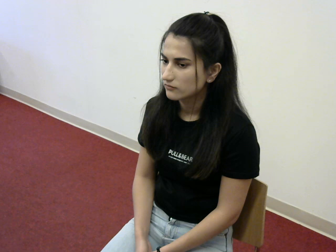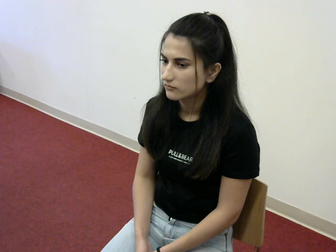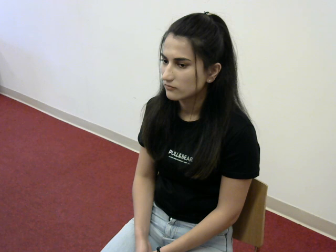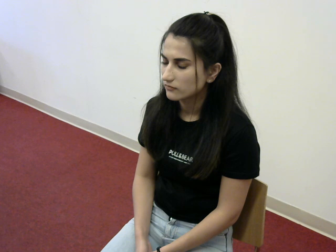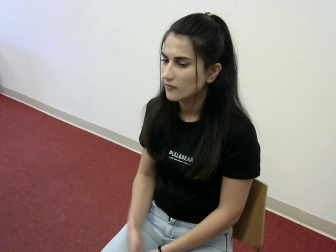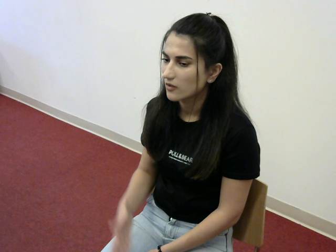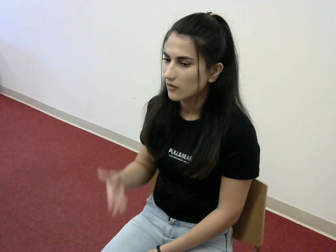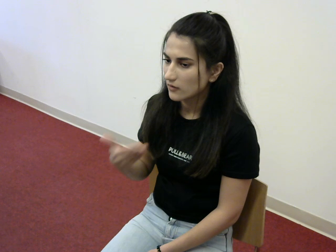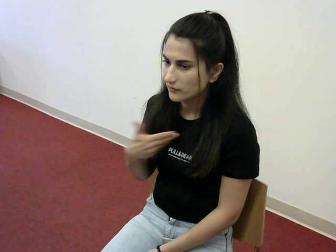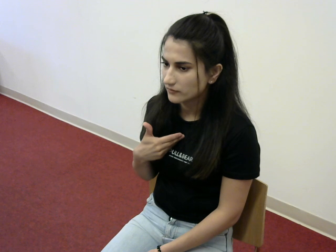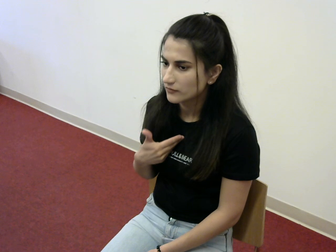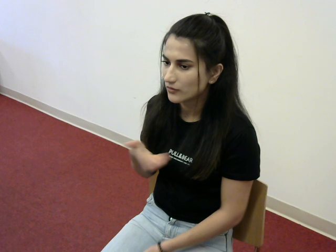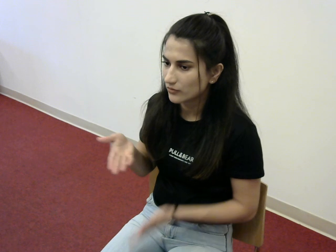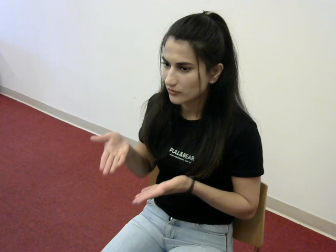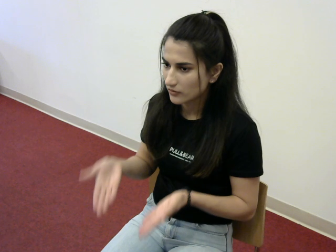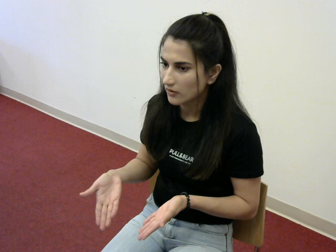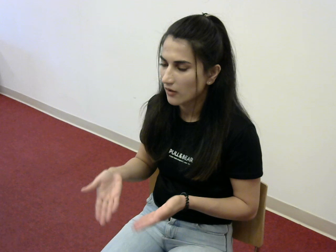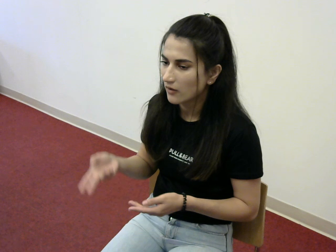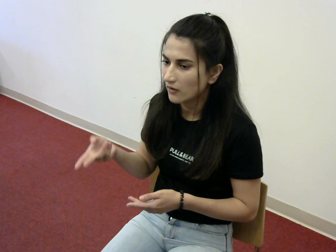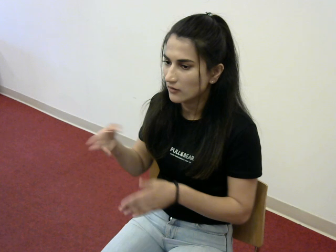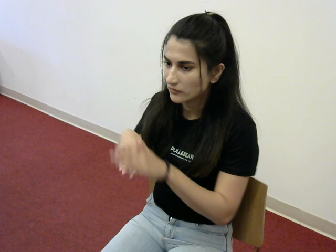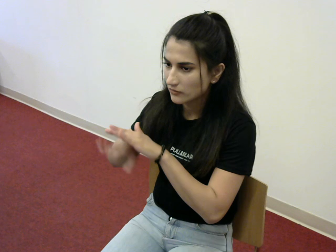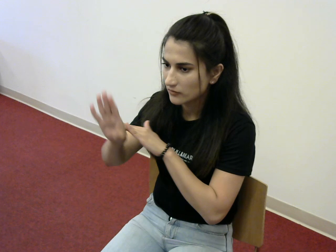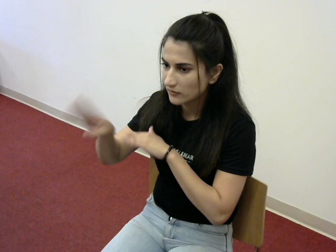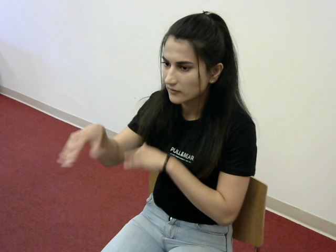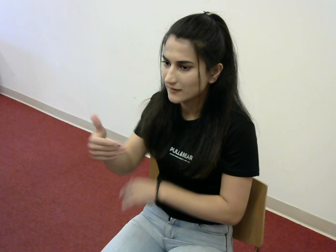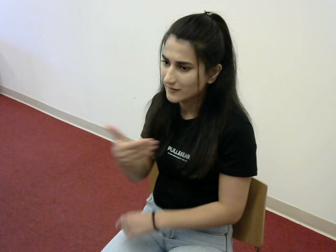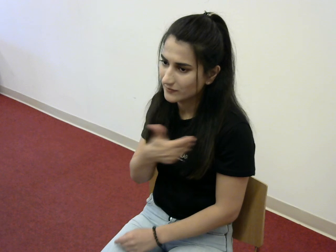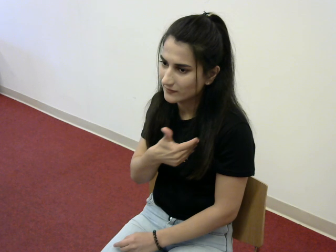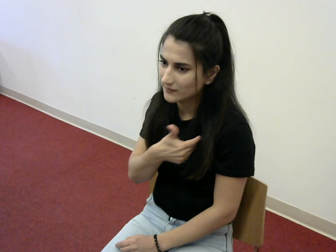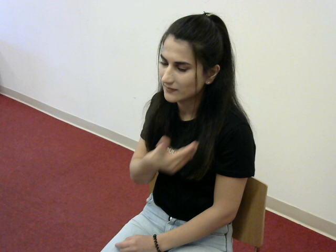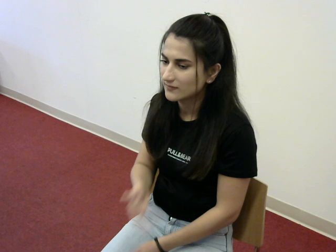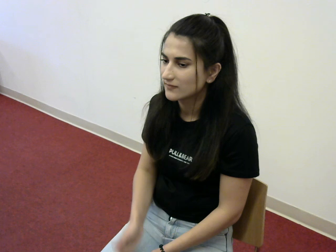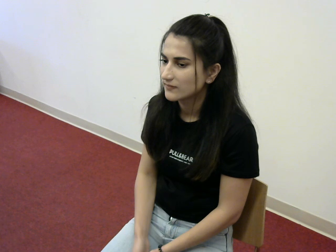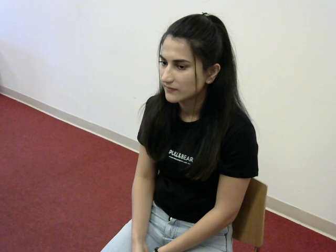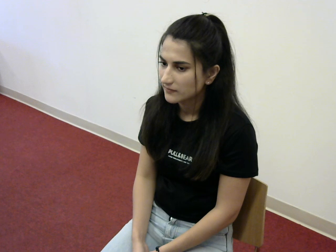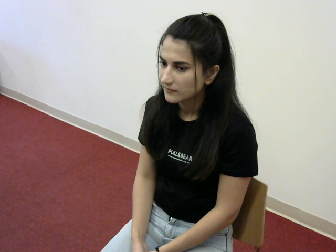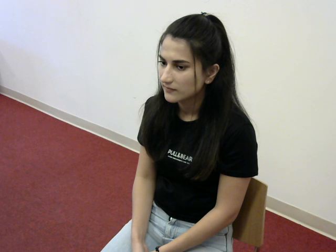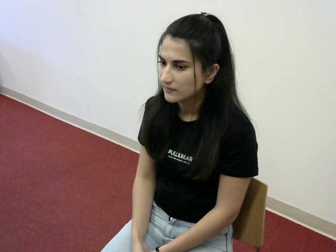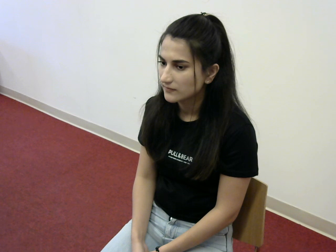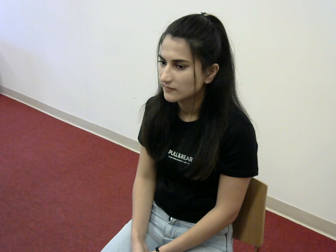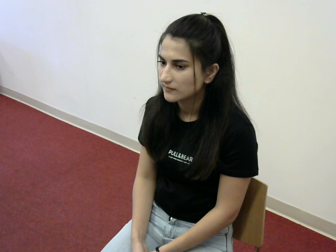Mən burdan getmək istəyirəm